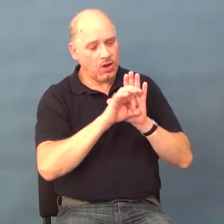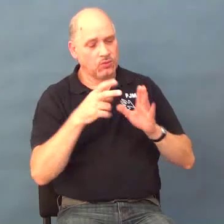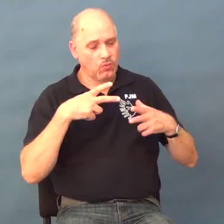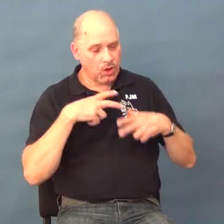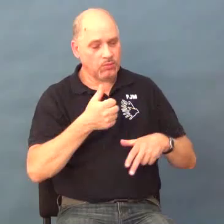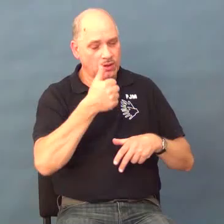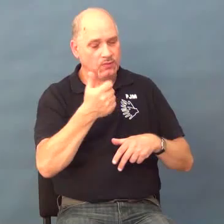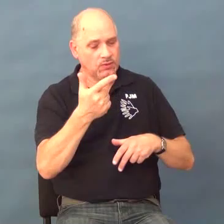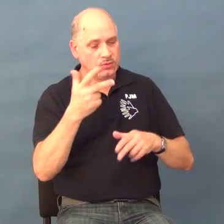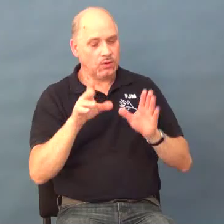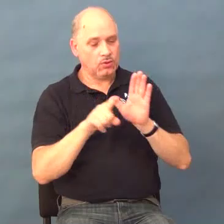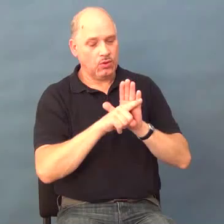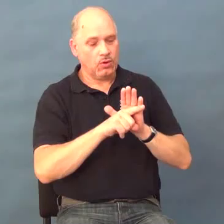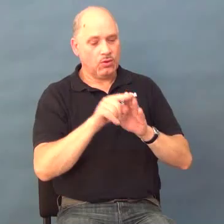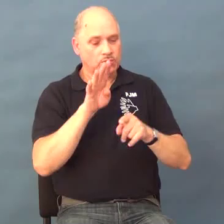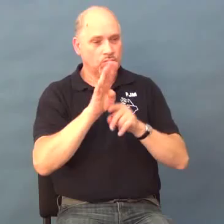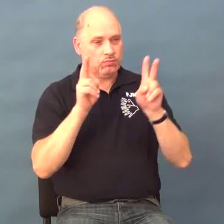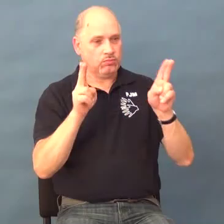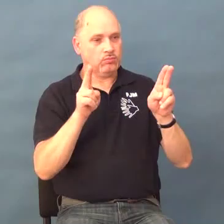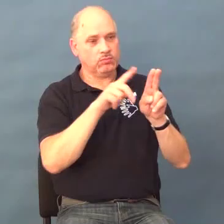Jeden, dwa, trzy, do czternastego, ten okres.